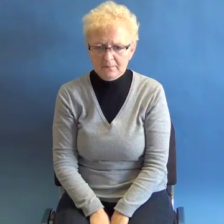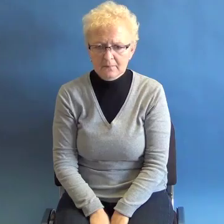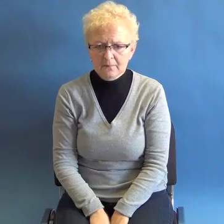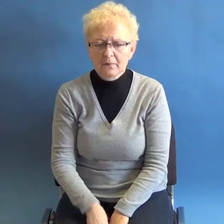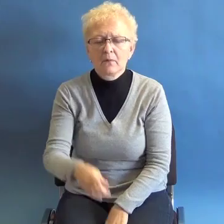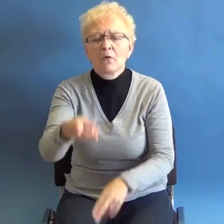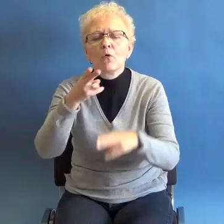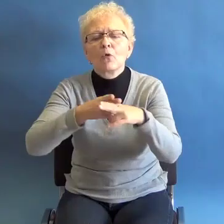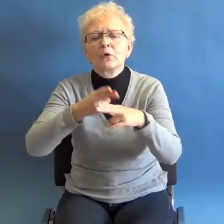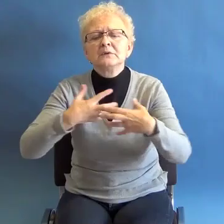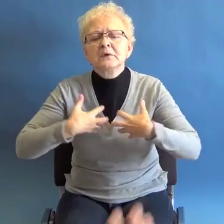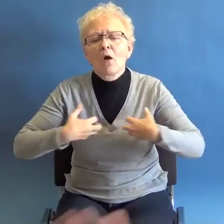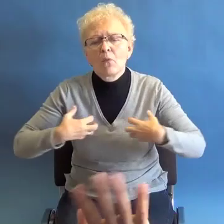Chorzy w saunie.